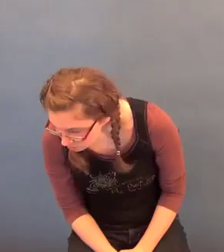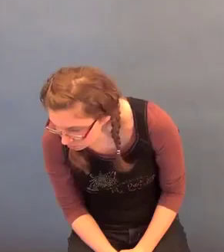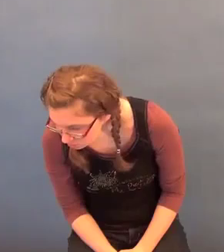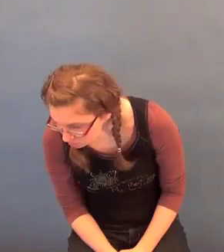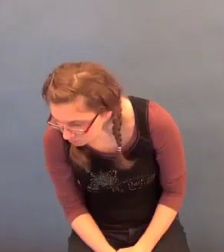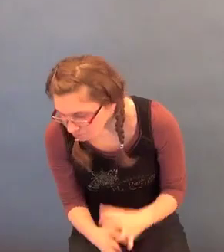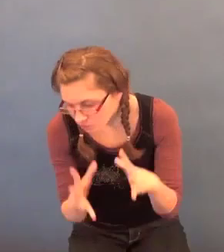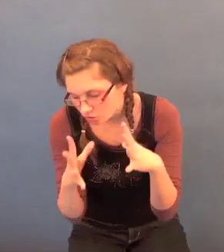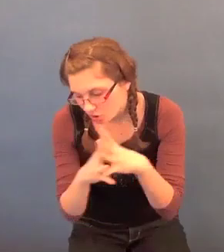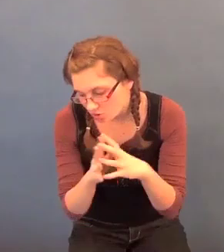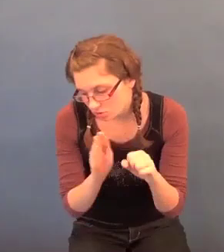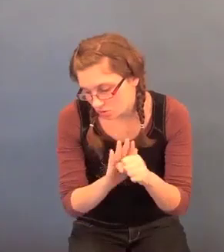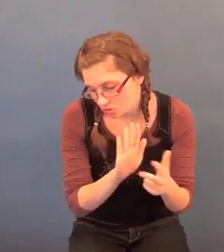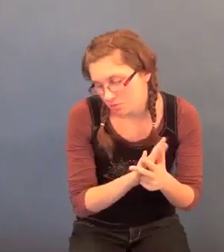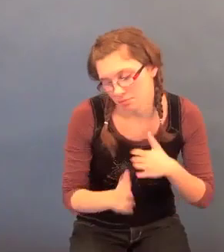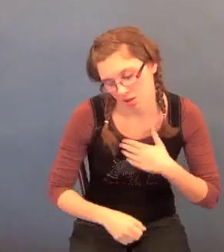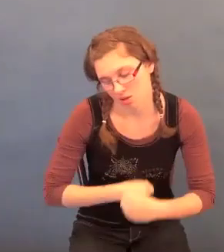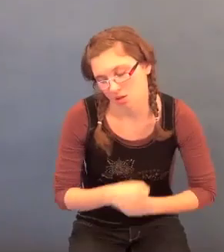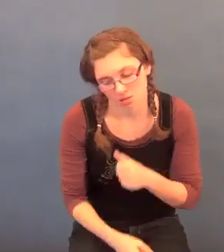Od dziesiątej do osiemnastej mam pracę i nie mogę.